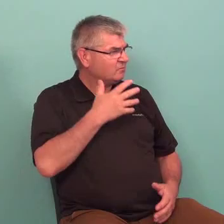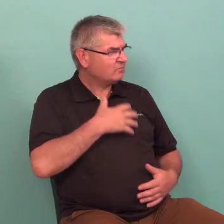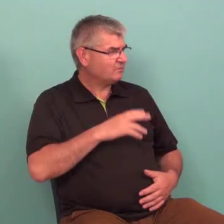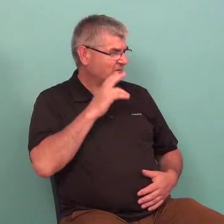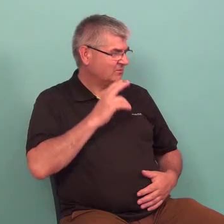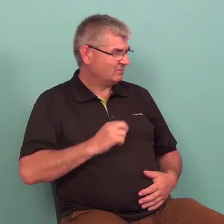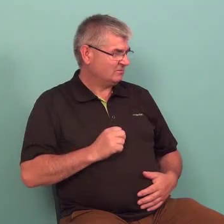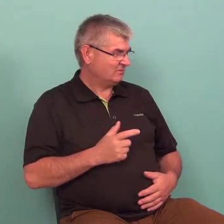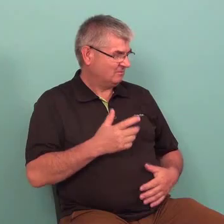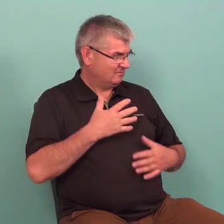Ubranie wojskowe.